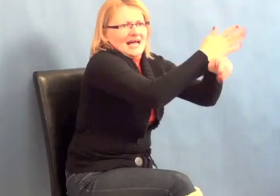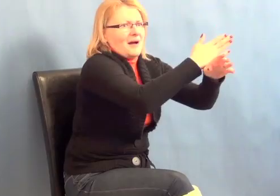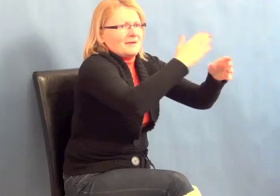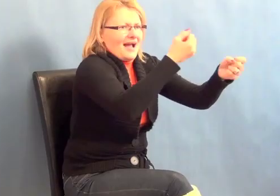"Co robić?"